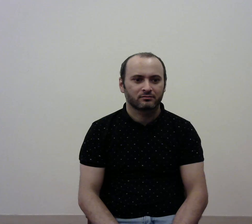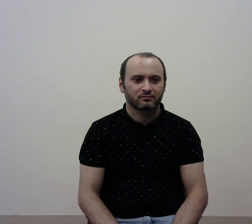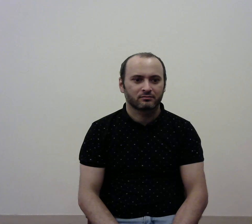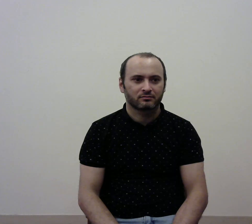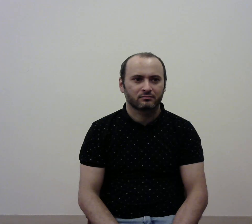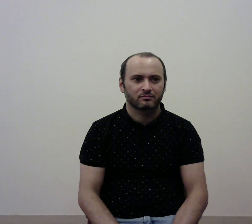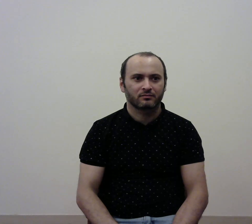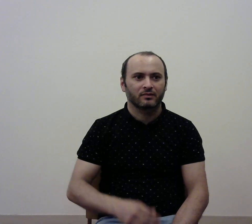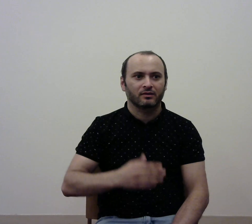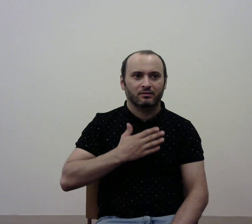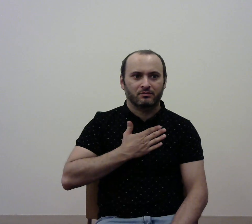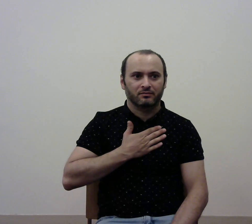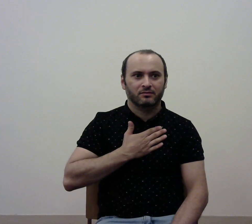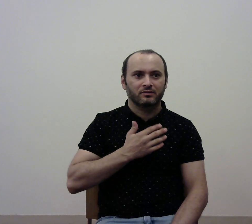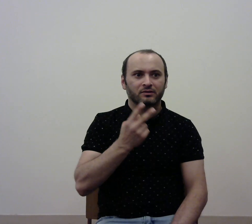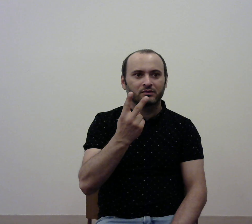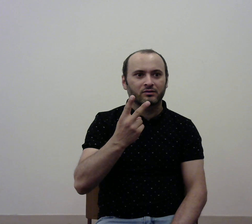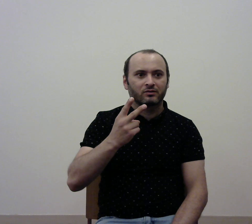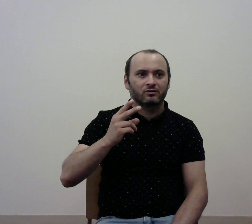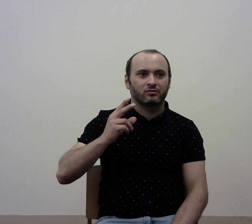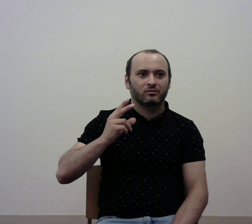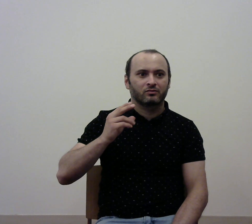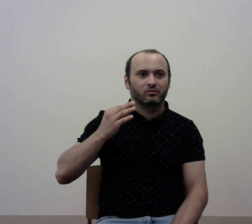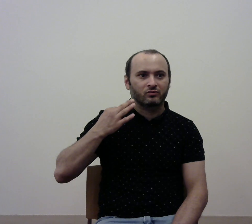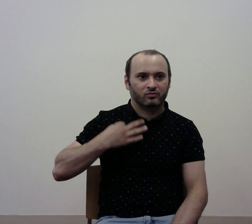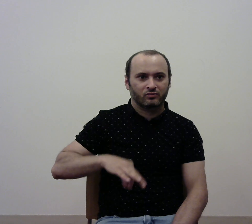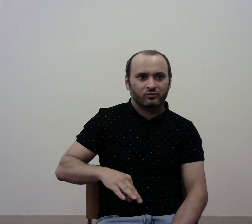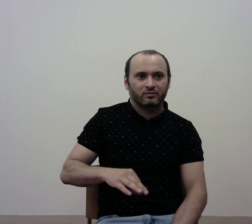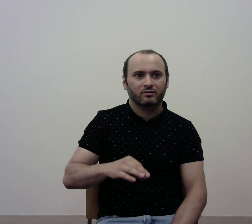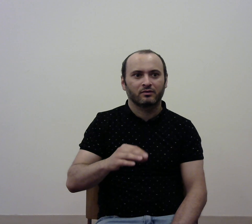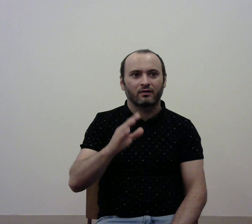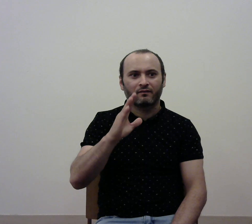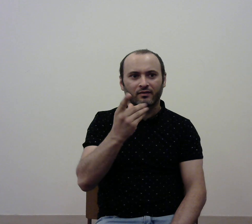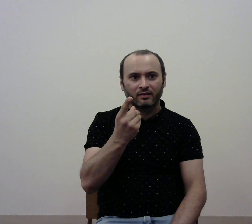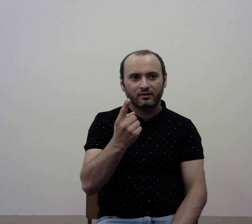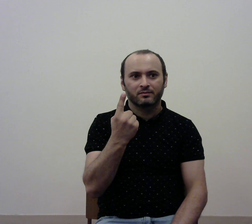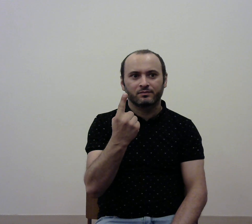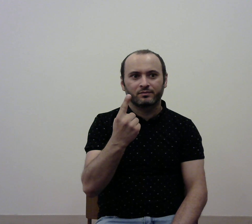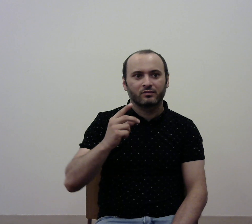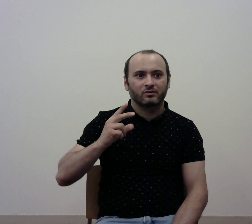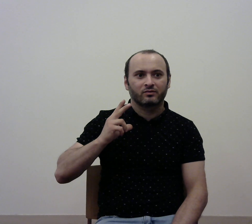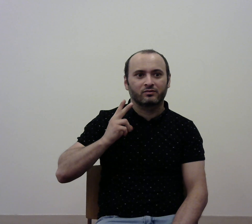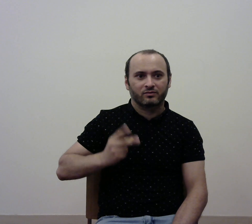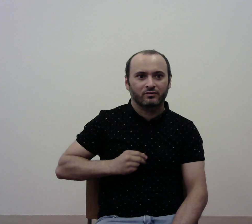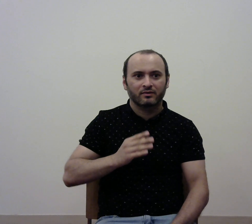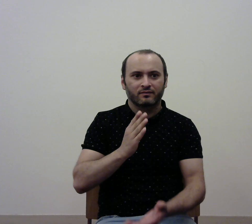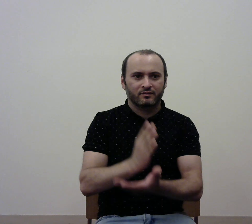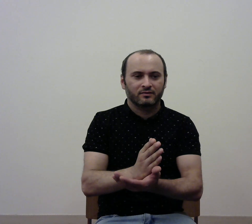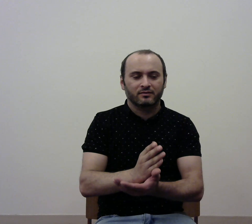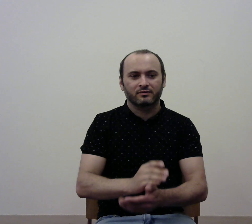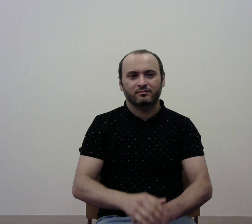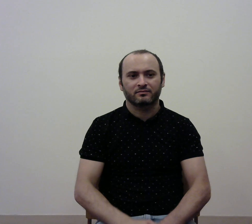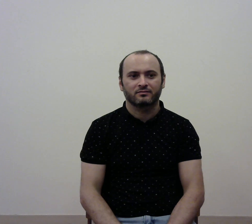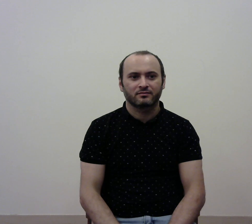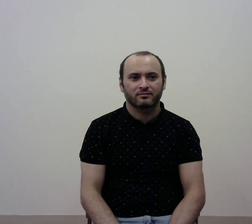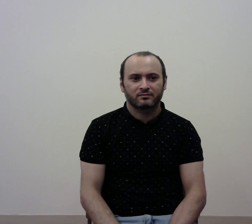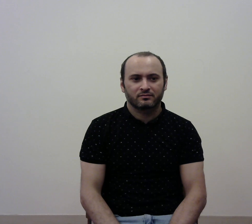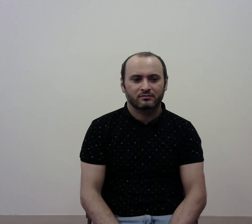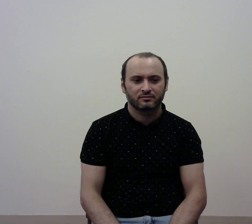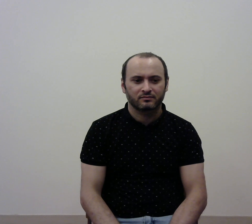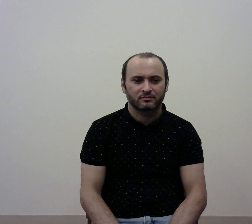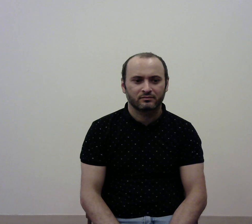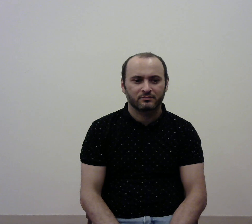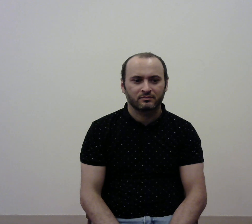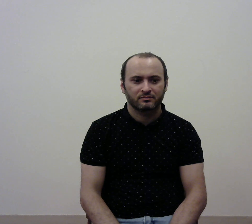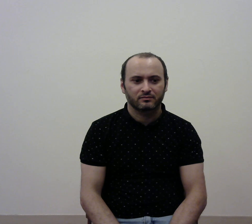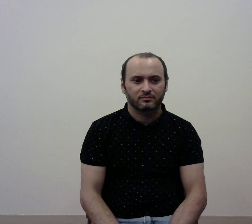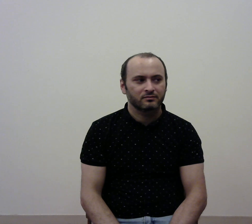Mənim 2 oğlum və 1 qızım var